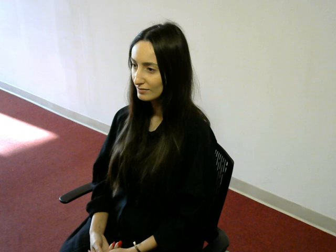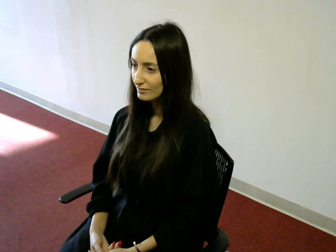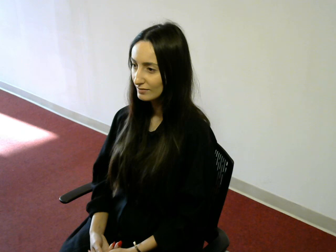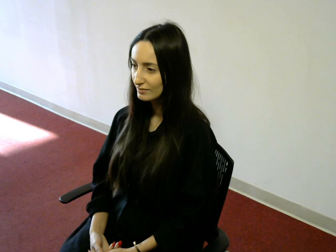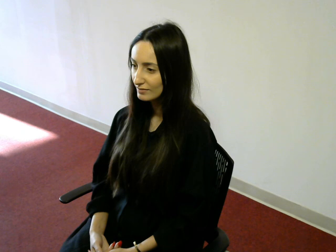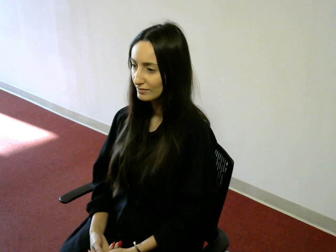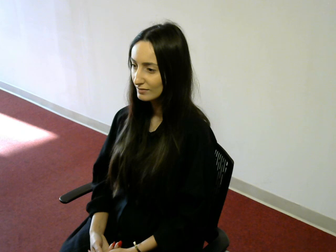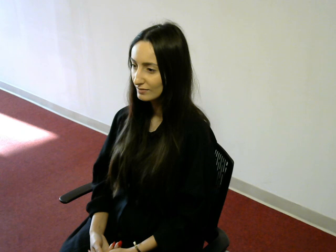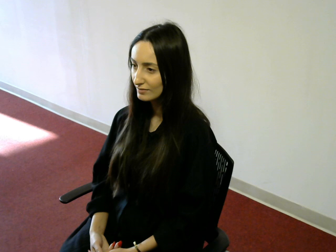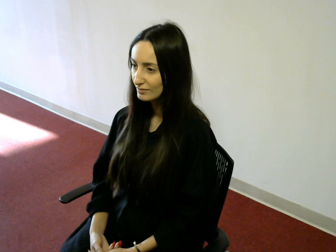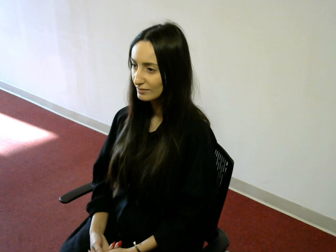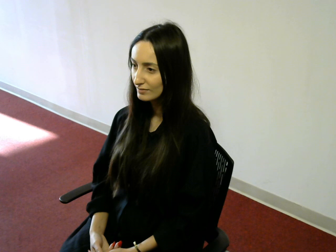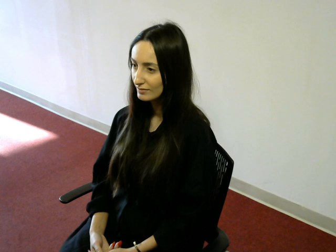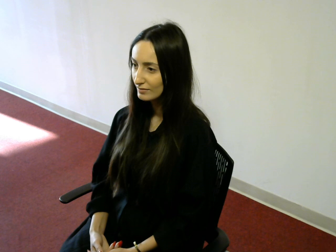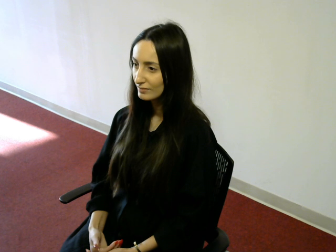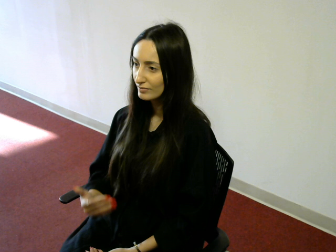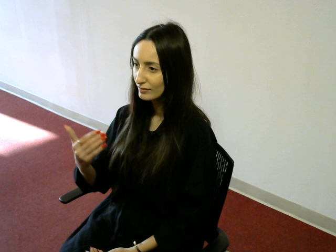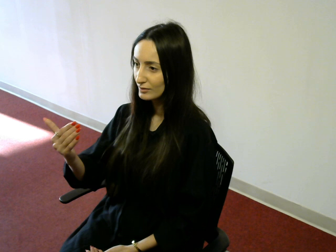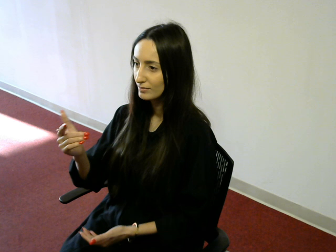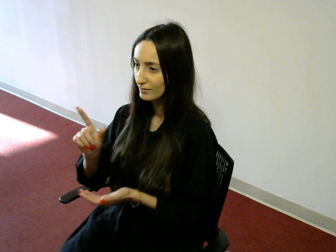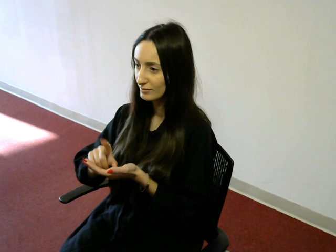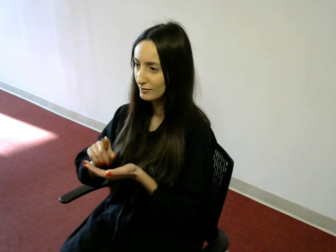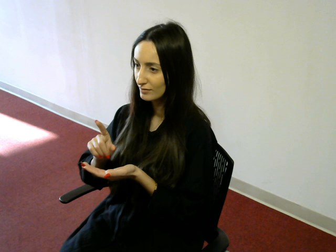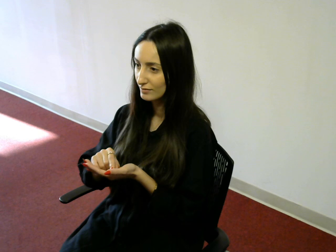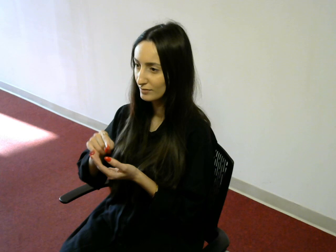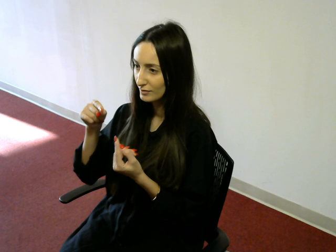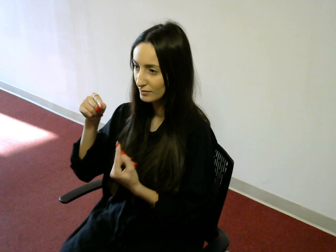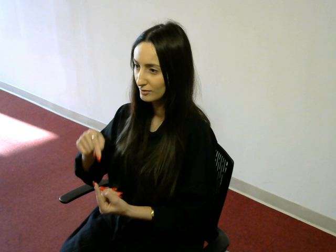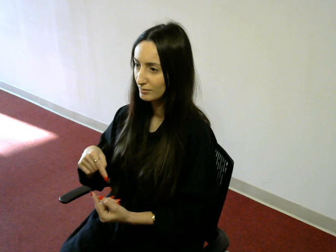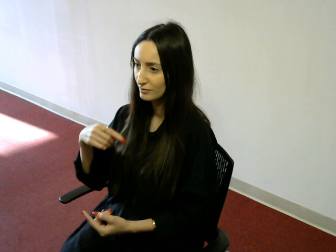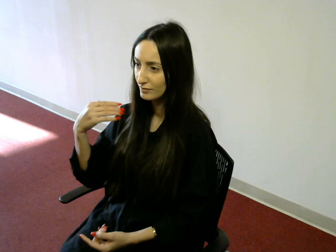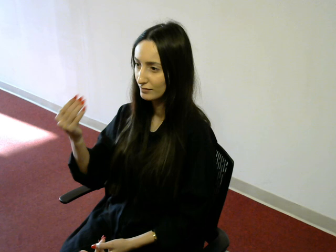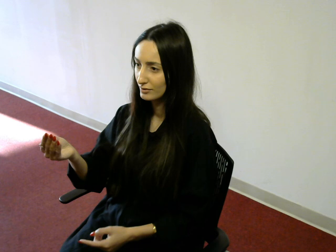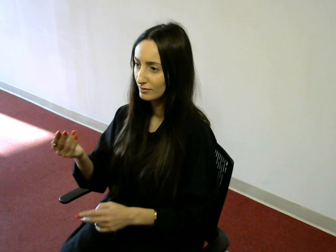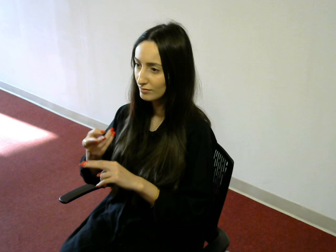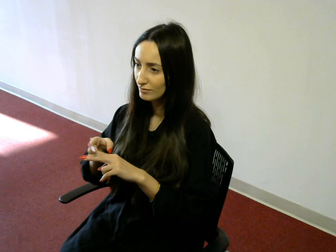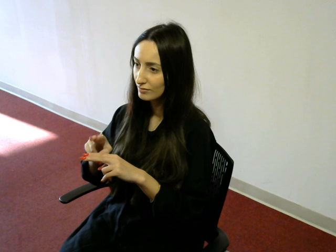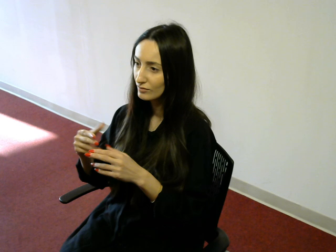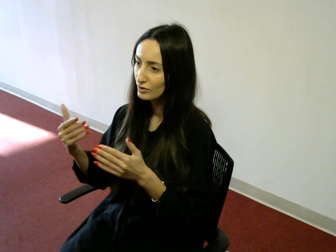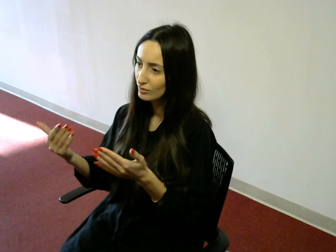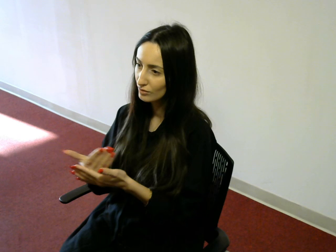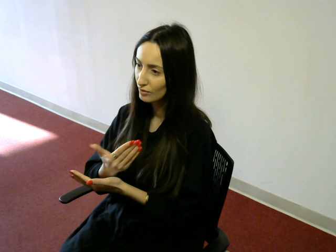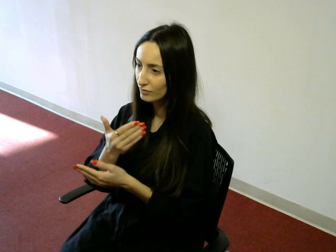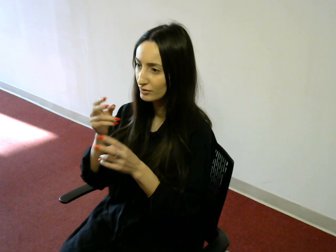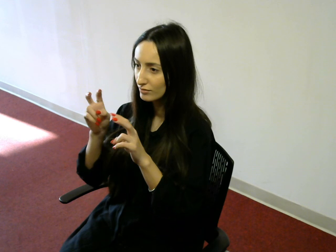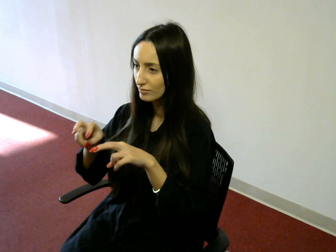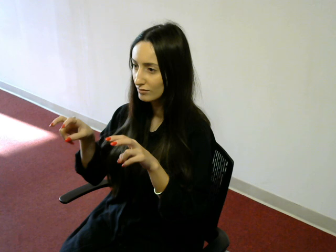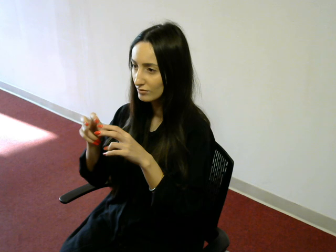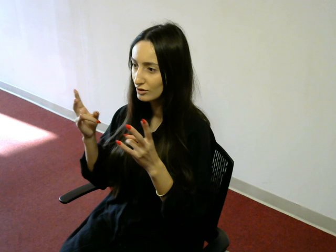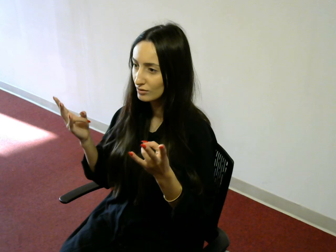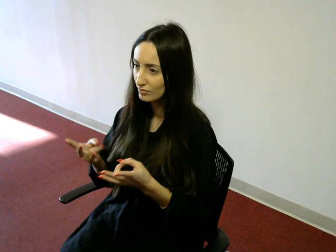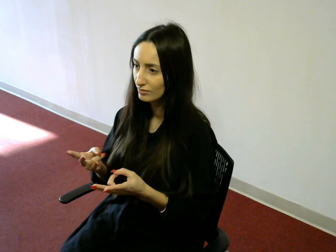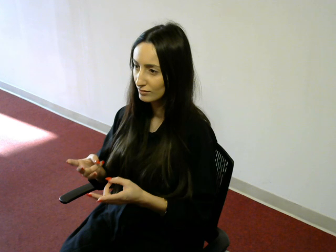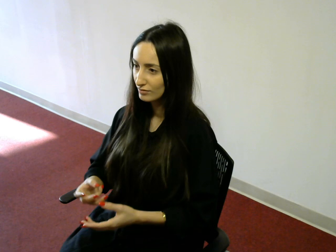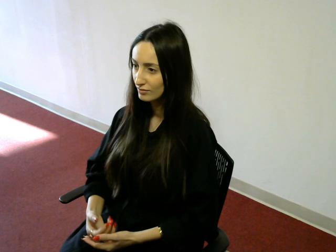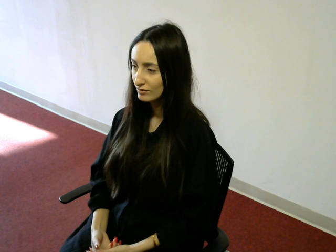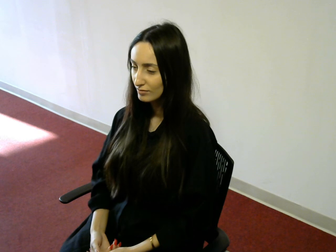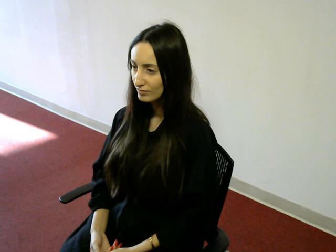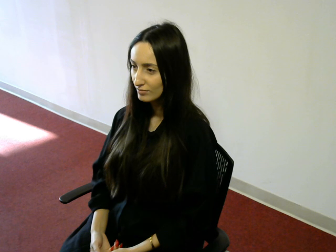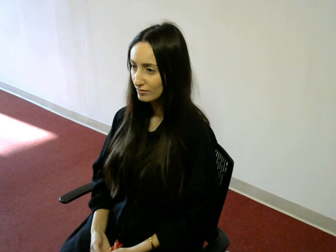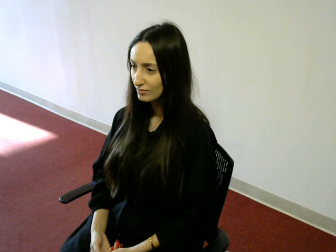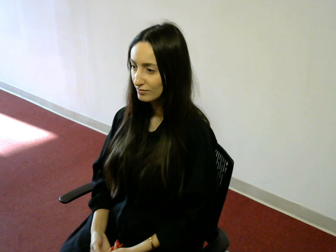Sizə pensiya təyin olunması üçün yenidən müayinə olunmalısınız